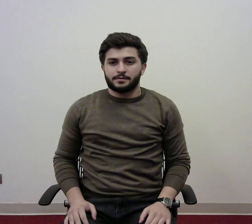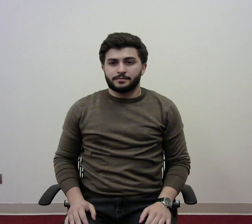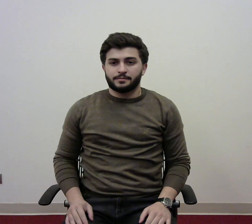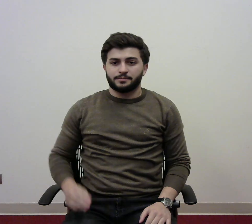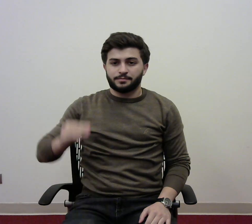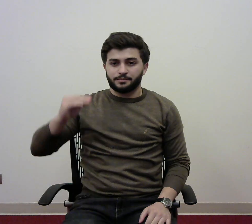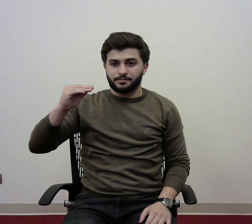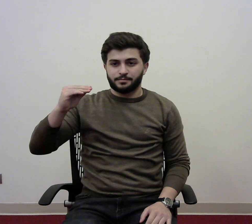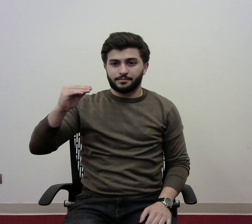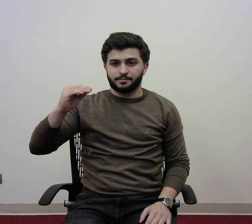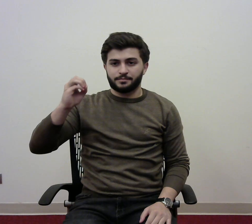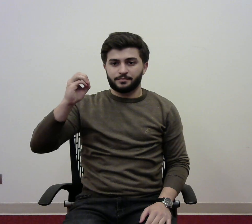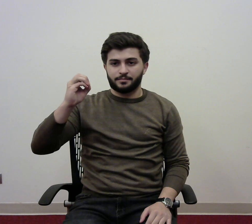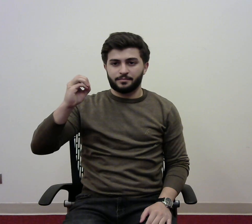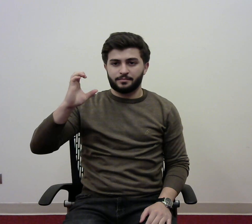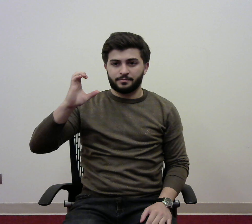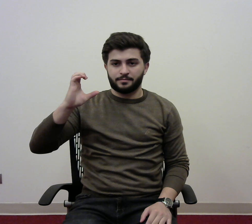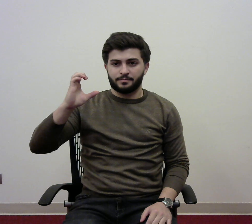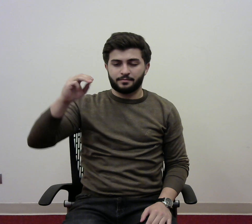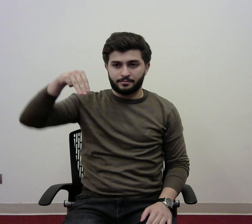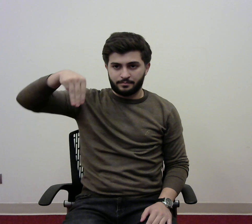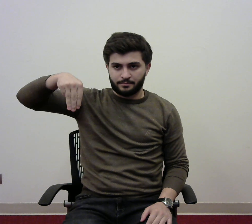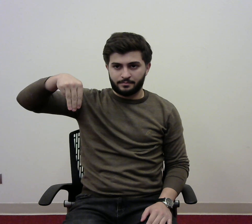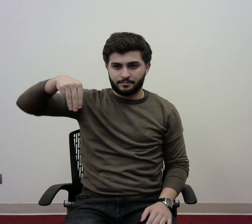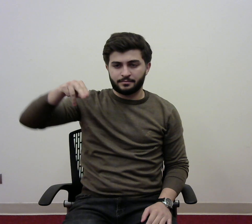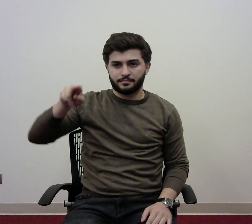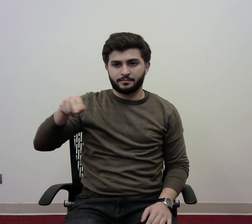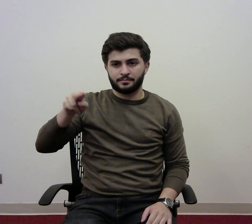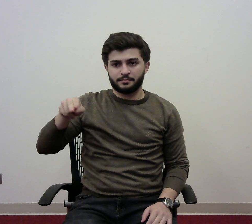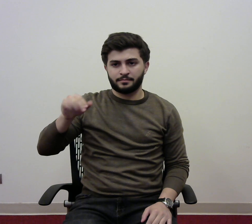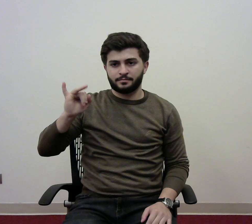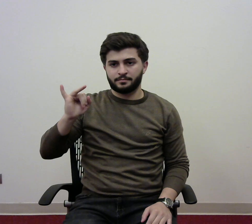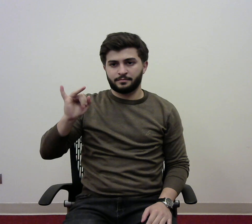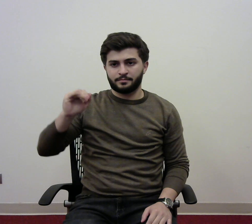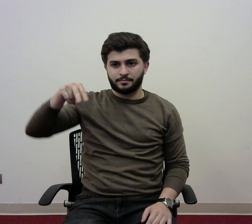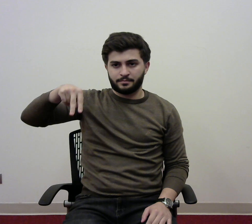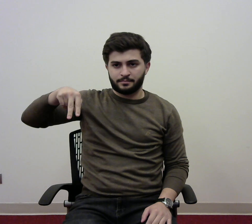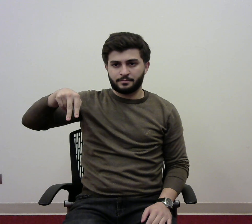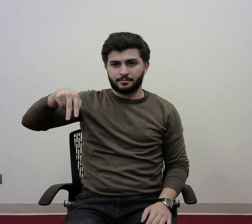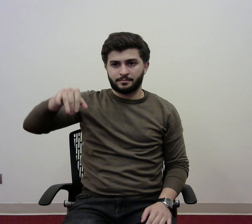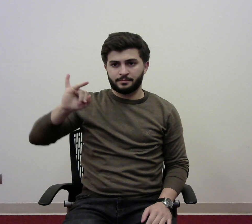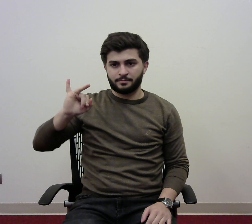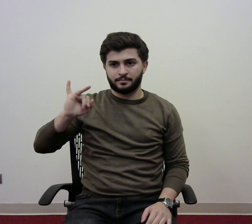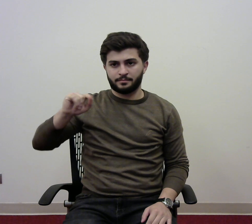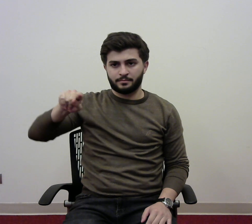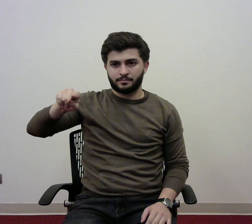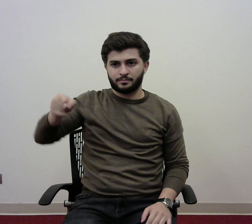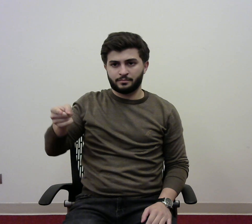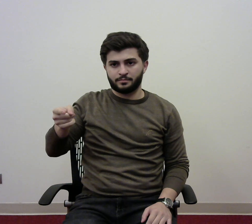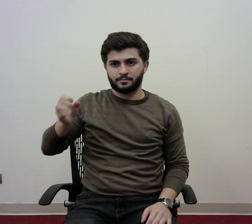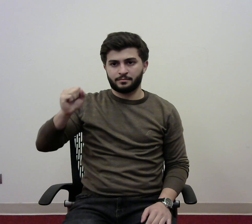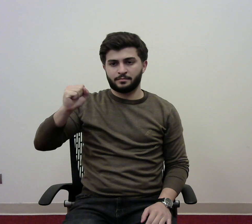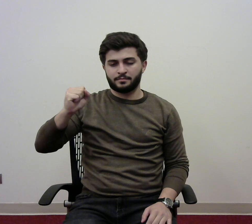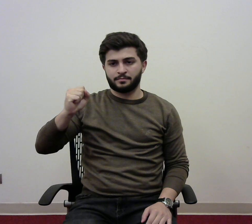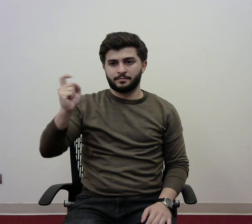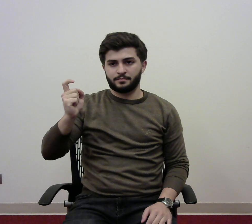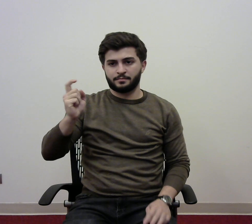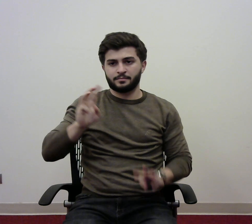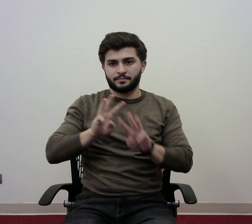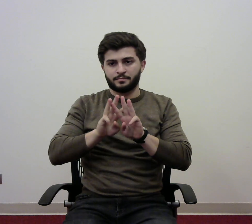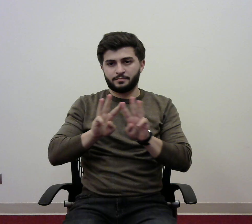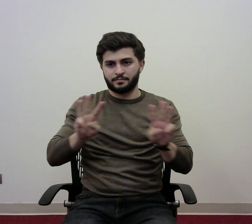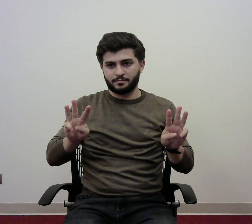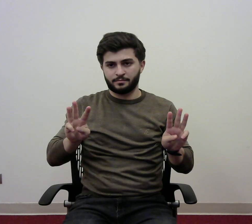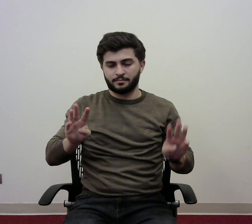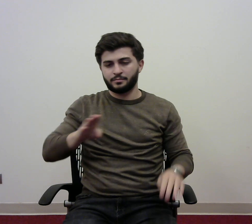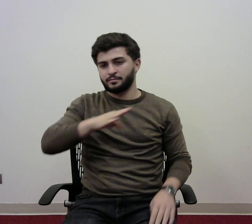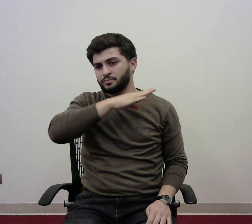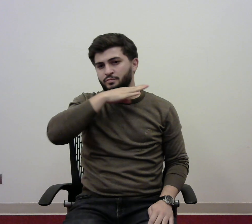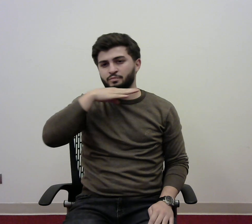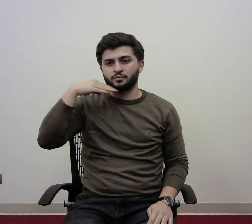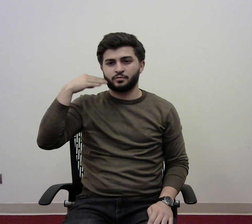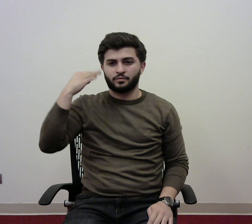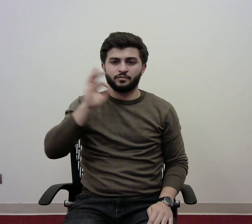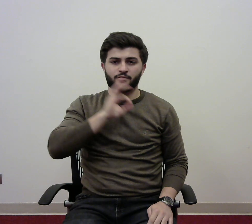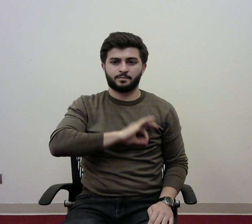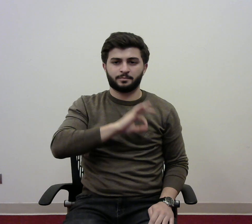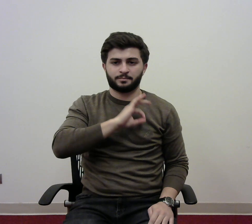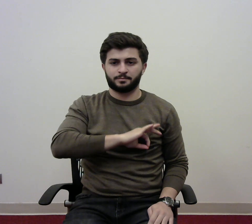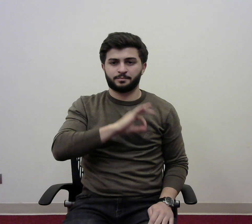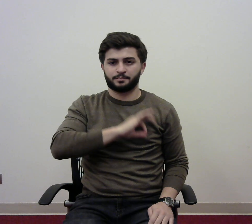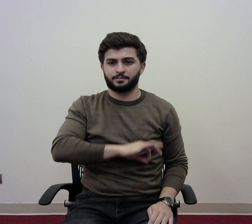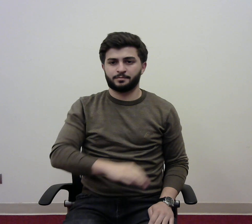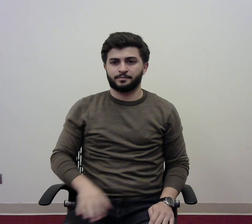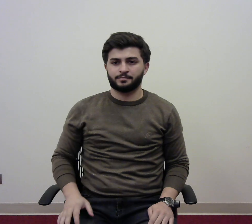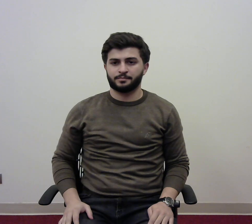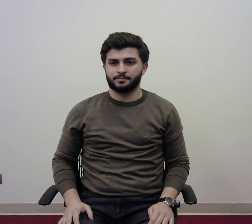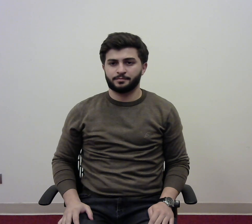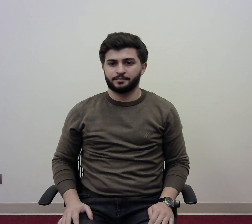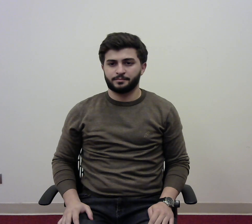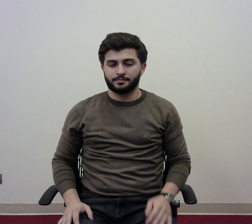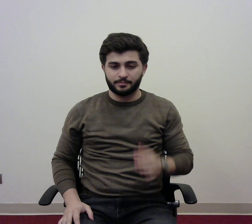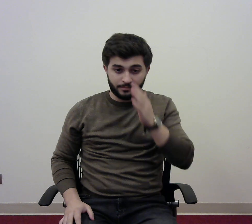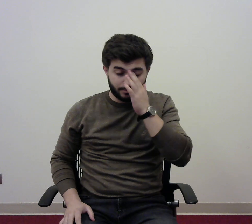Jestdili.az saytı çox faydalıdır